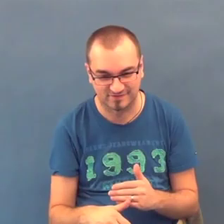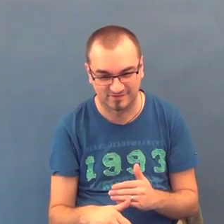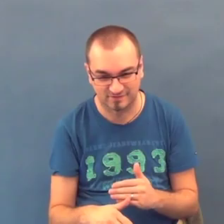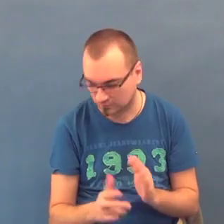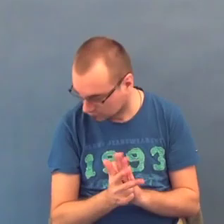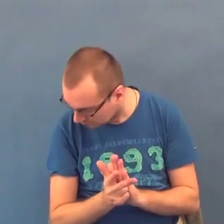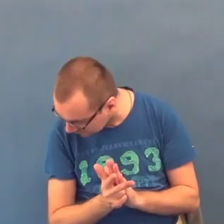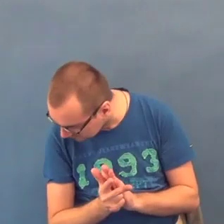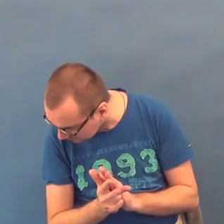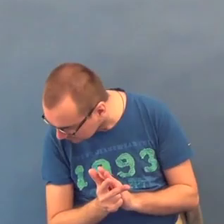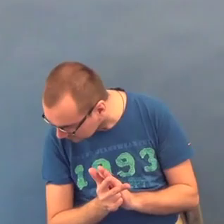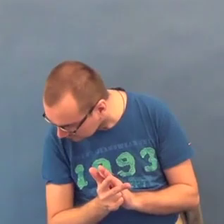O osiemnastej.